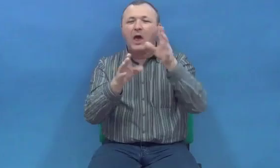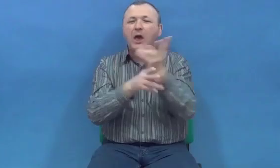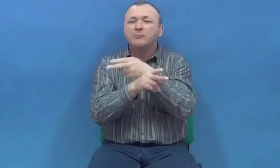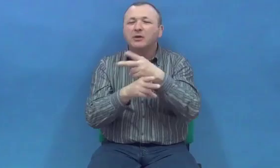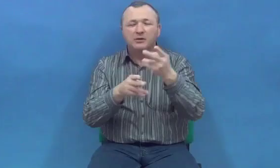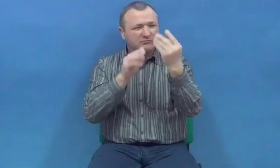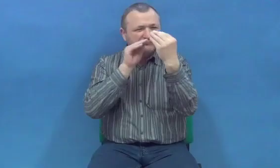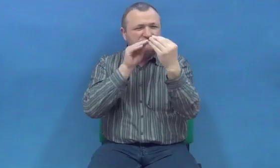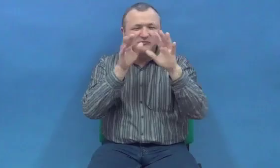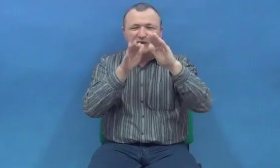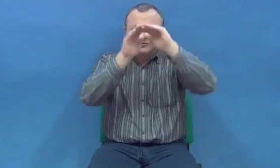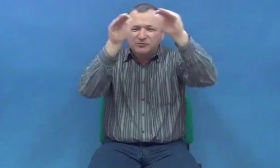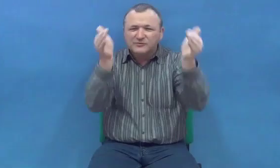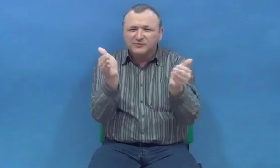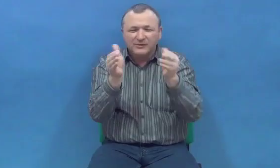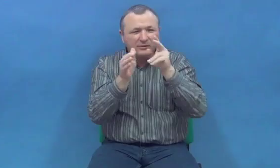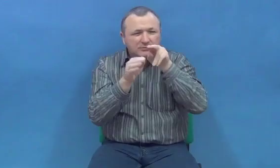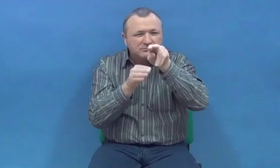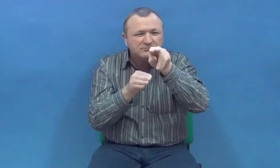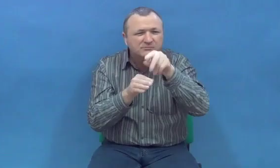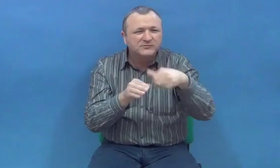Razem z rybą patrzą na siebie z bliska przez ścianę akwarium.